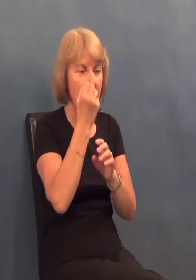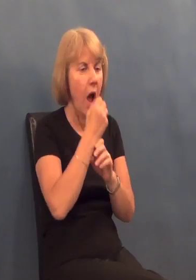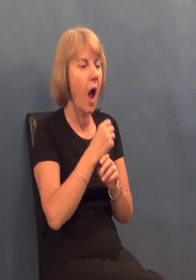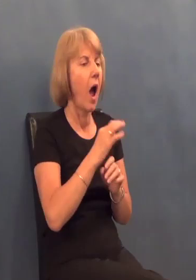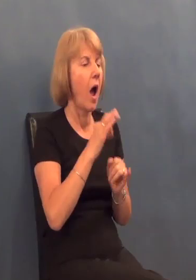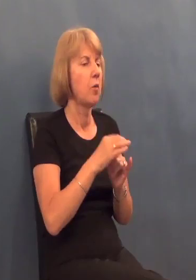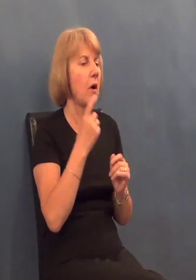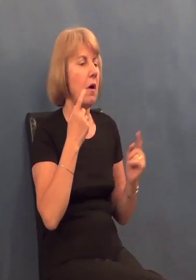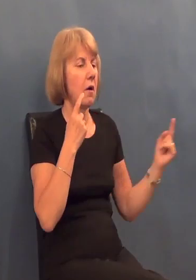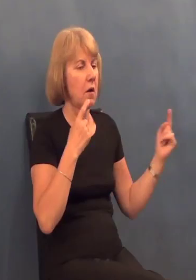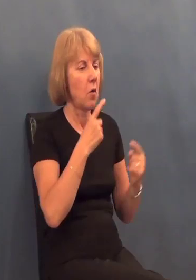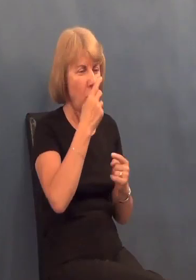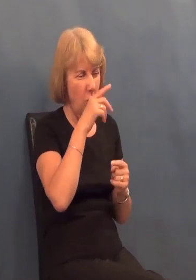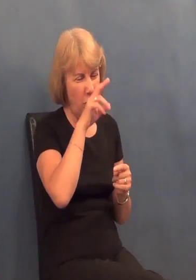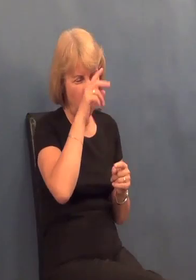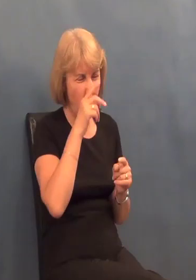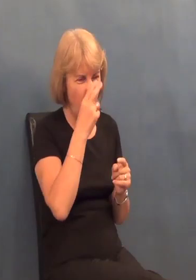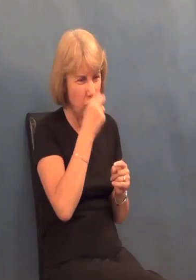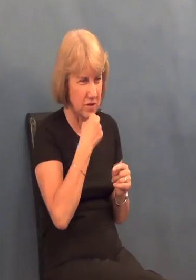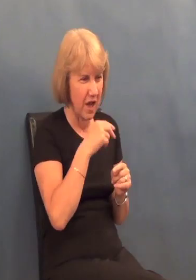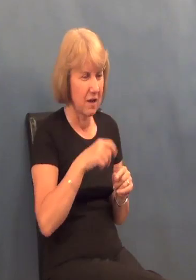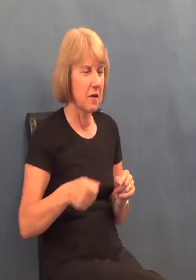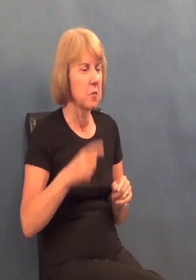I wtedy pojawia się koza prowadzona na smyczy przez innego mężczyznę.